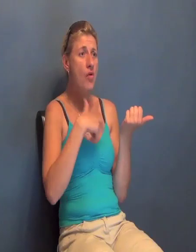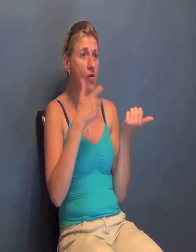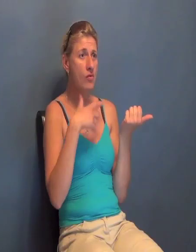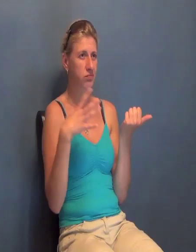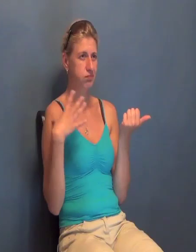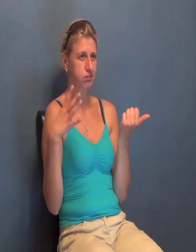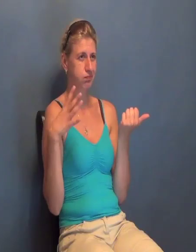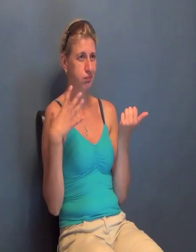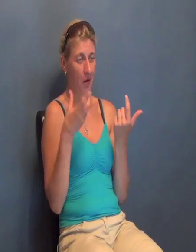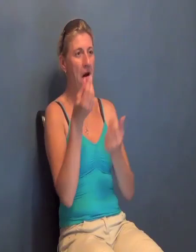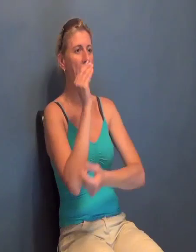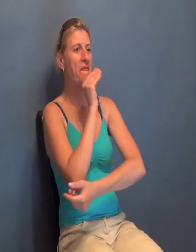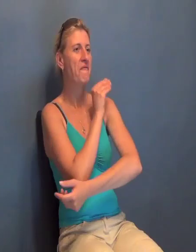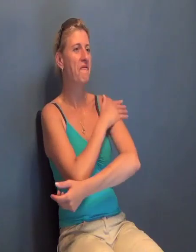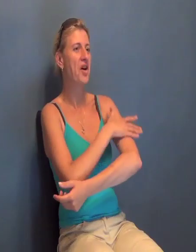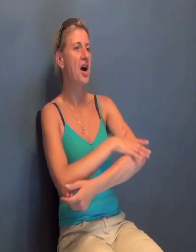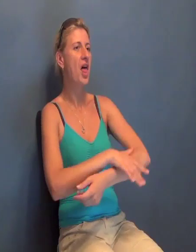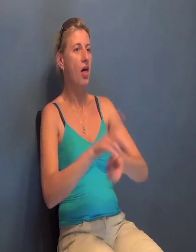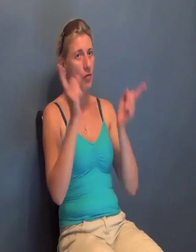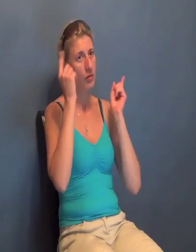Ktoś nie zważając na nic je lody i poplami ubrania.